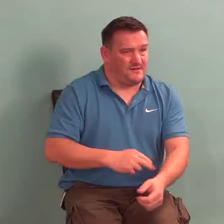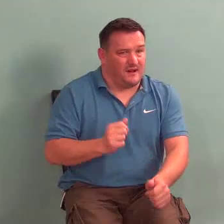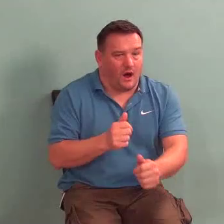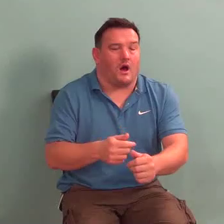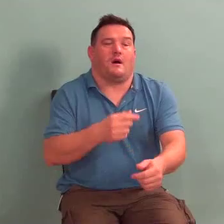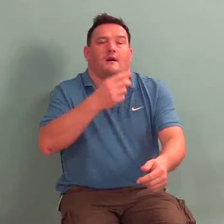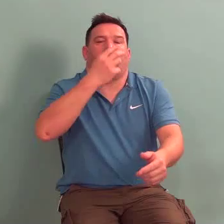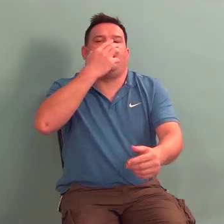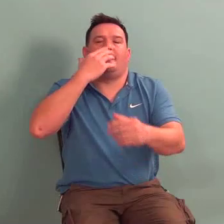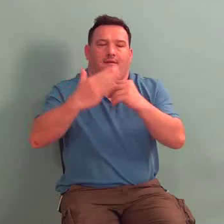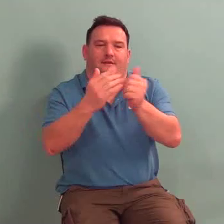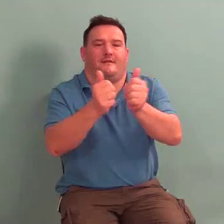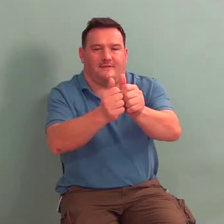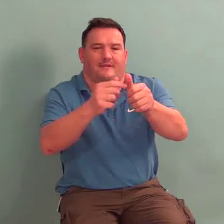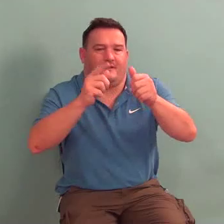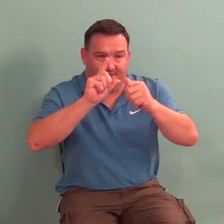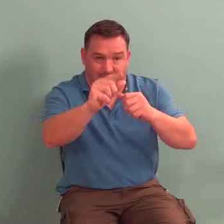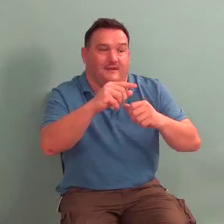Policjant idzie za nimi i przekonuje się, że idą razem i odchodzą.